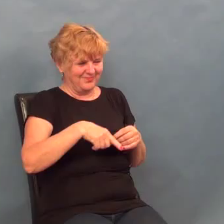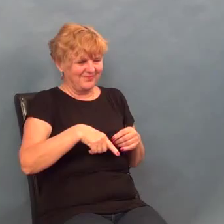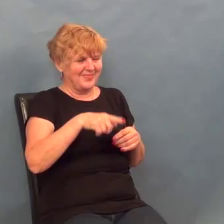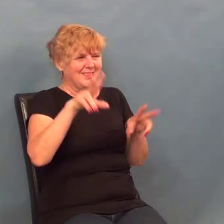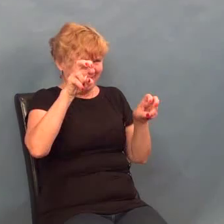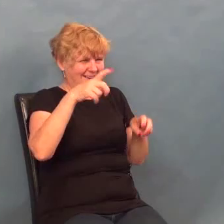Tytuł "Charlie Chaplin".